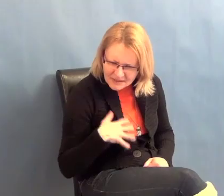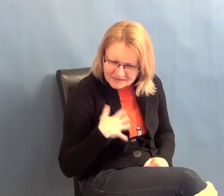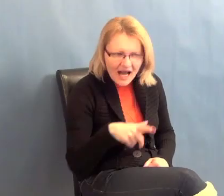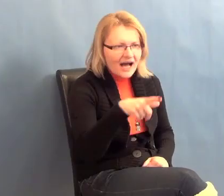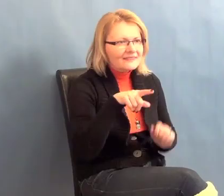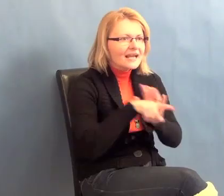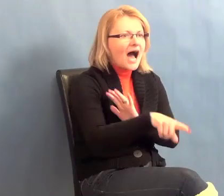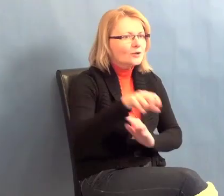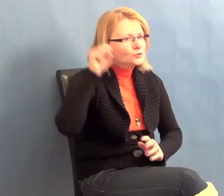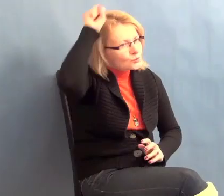Chodzi o suszarkę.